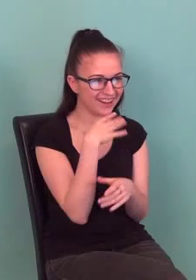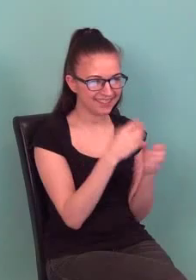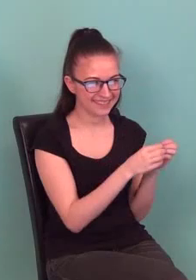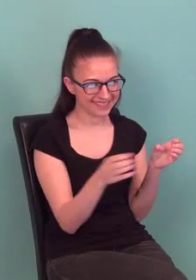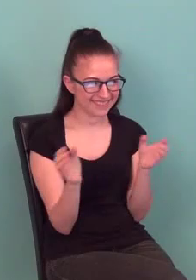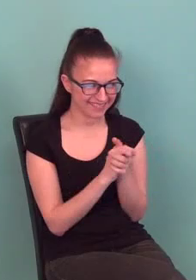Kolorowe.